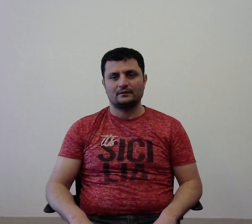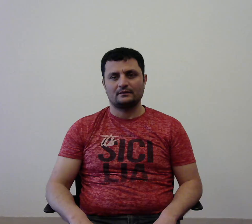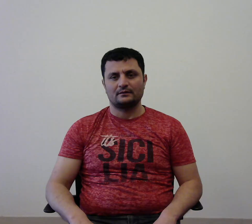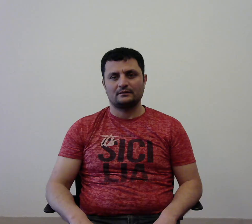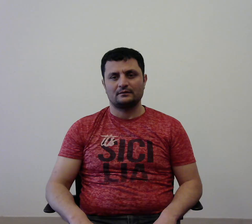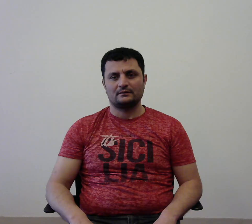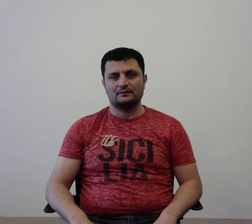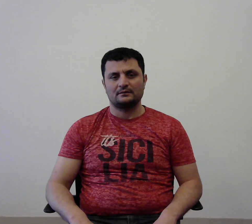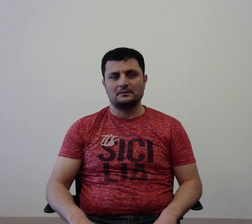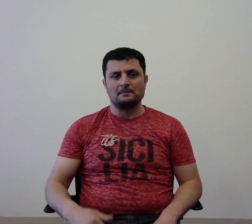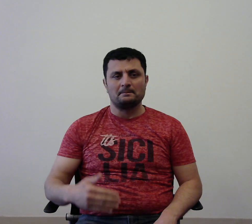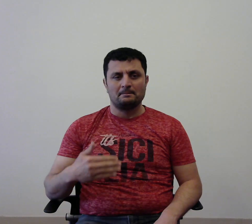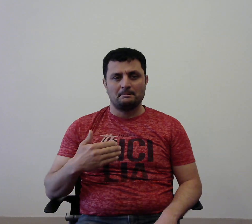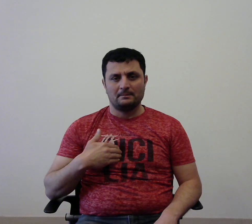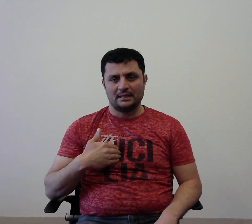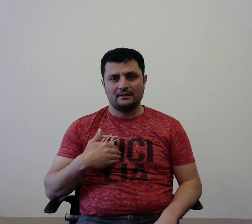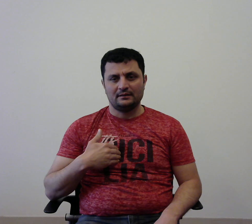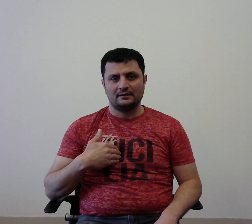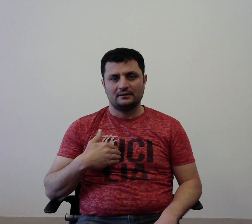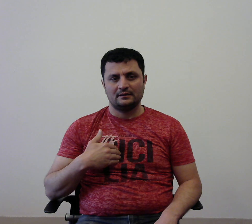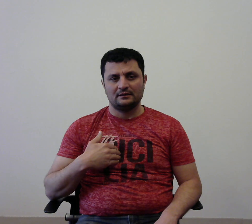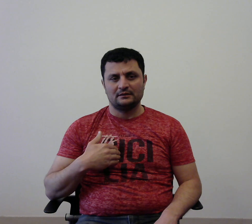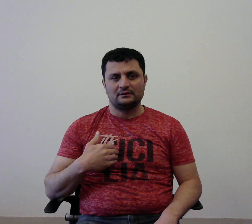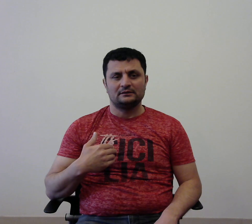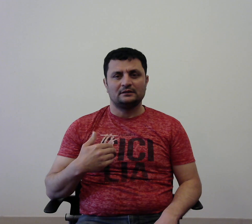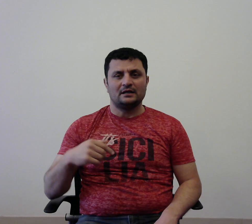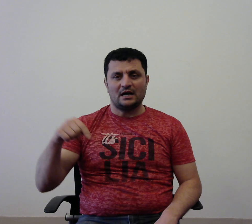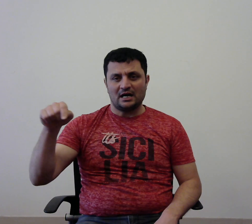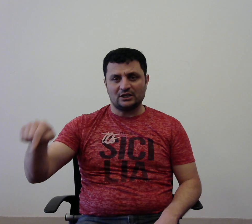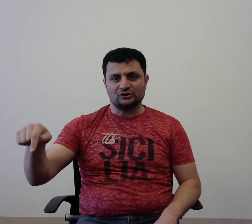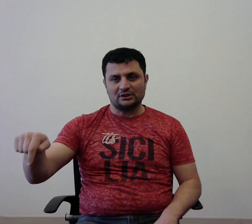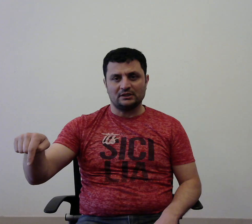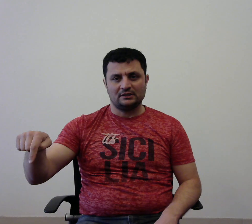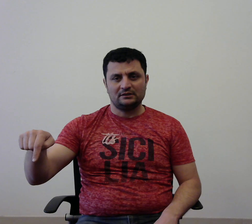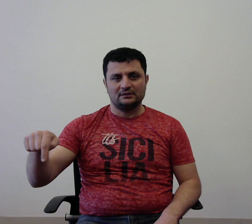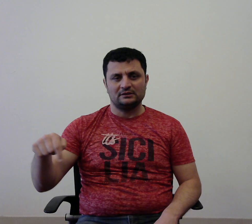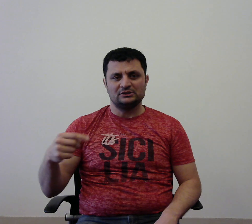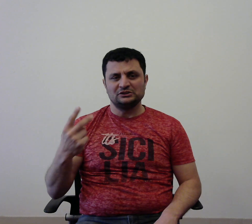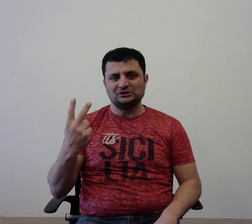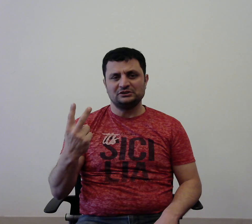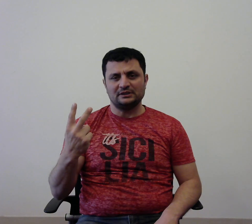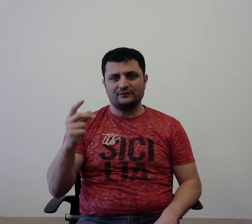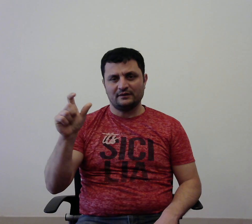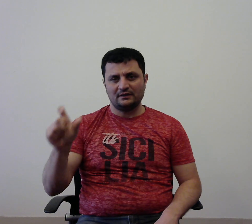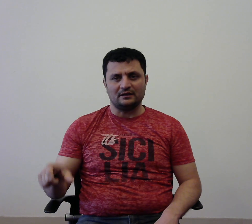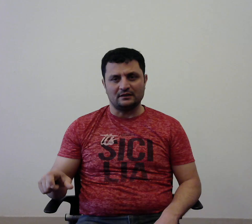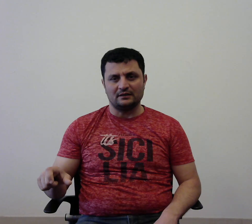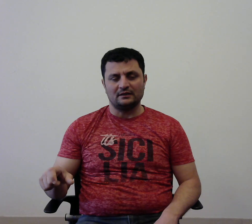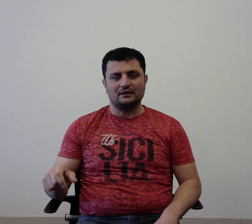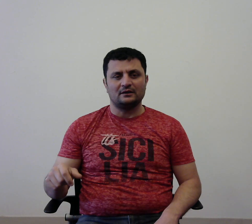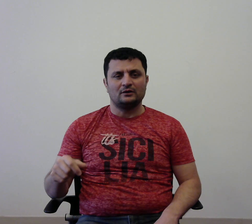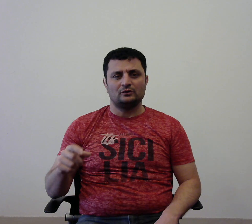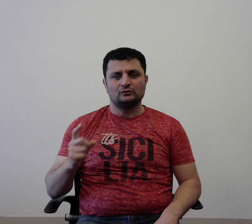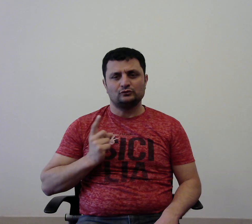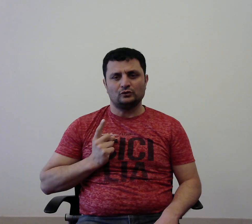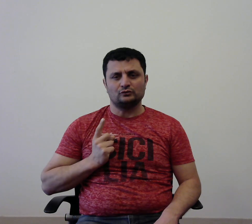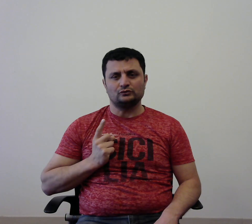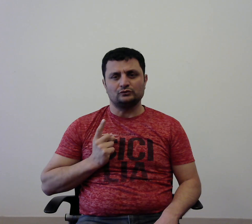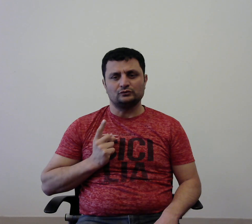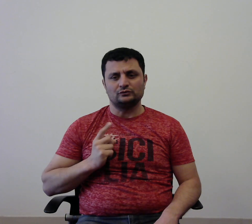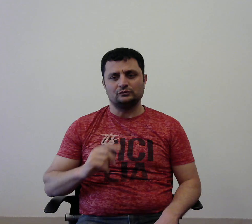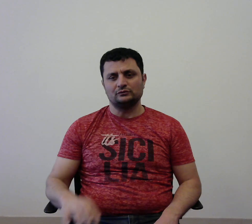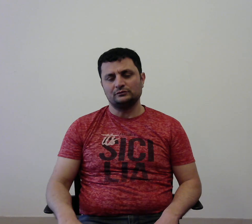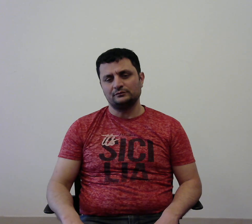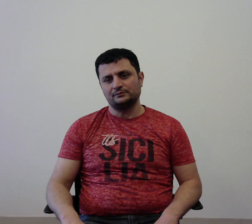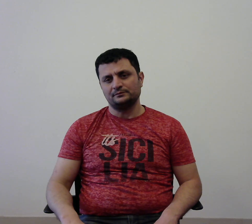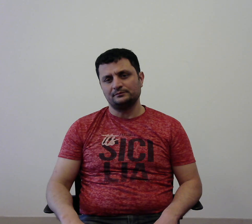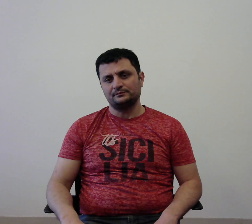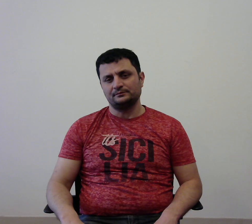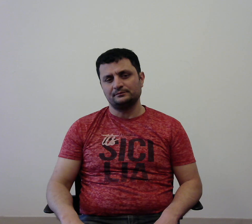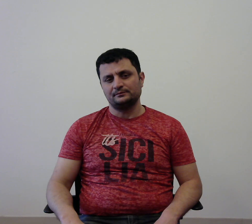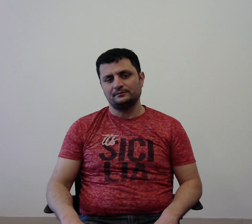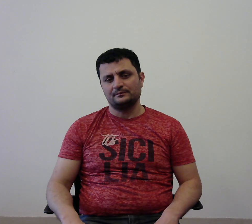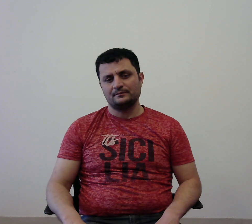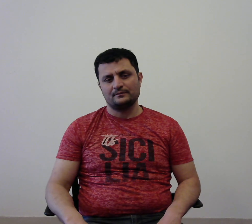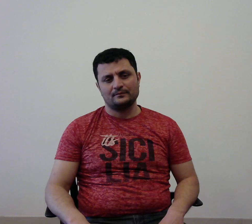Məni aşağıda 2 nəfər gözləyir